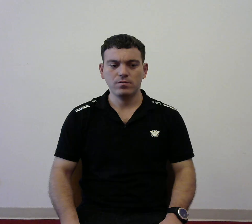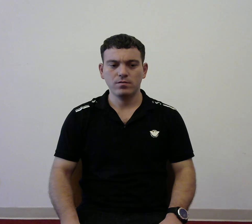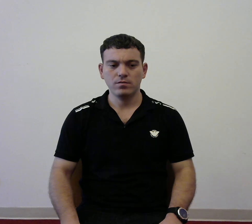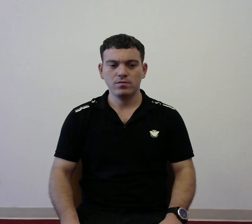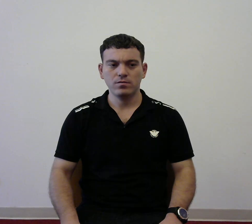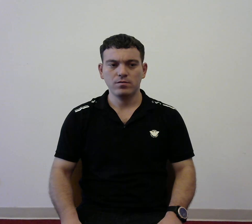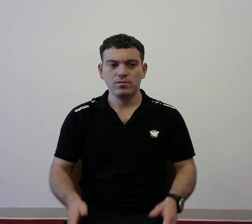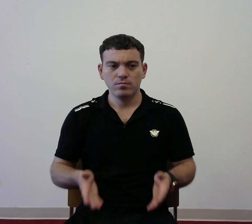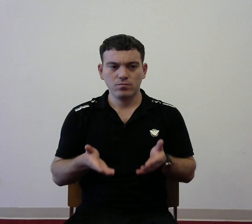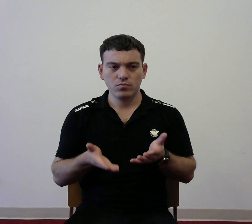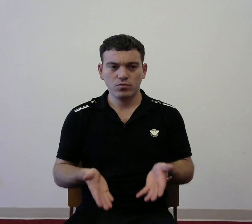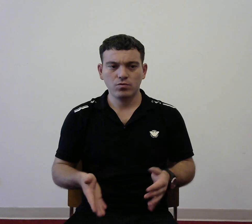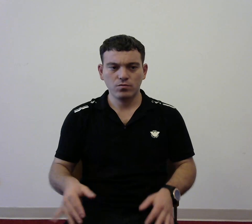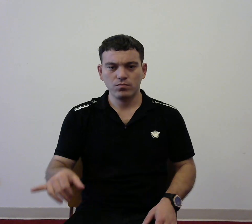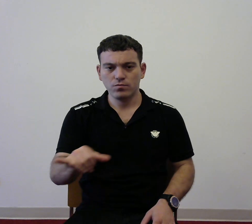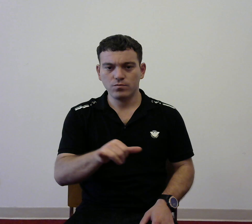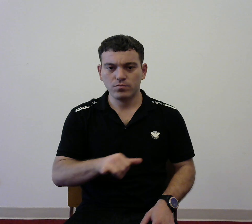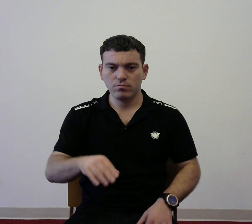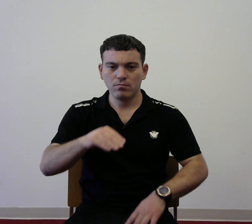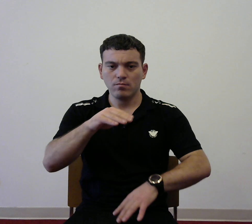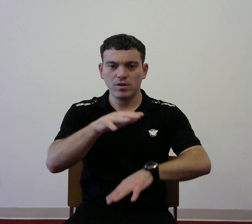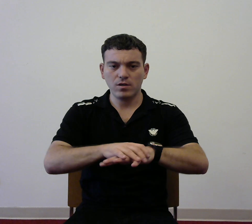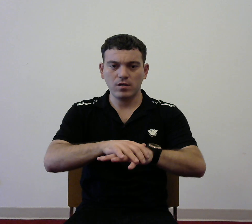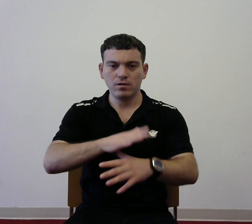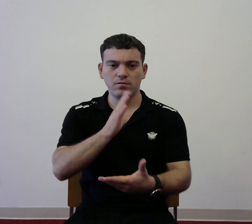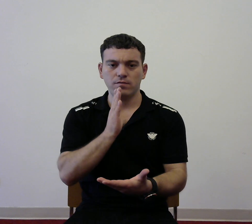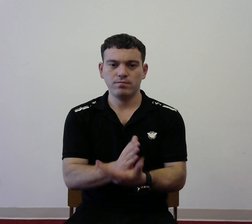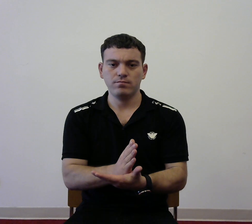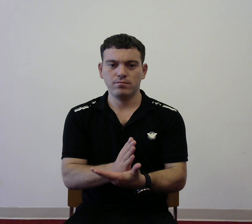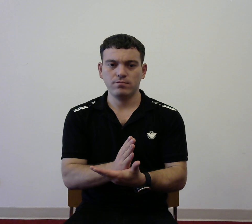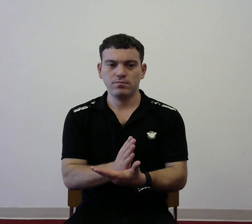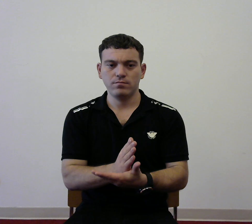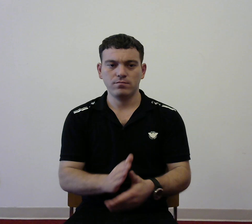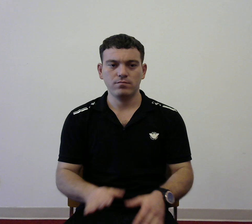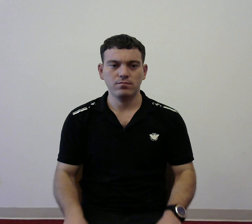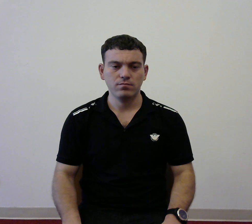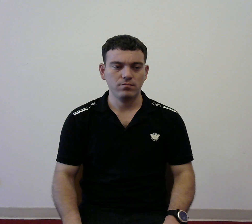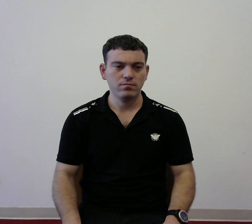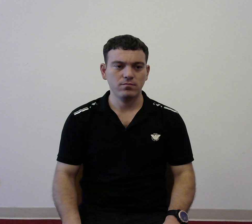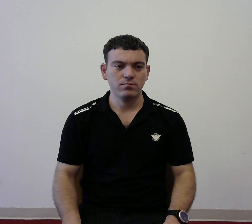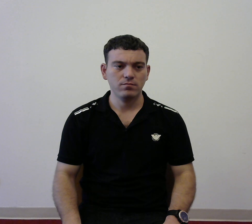Burda harda bank var?